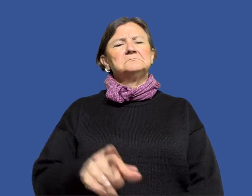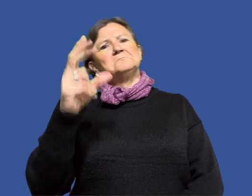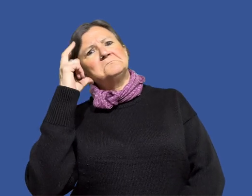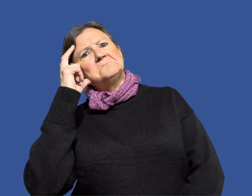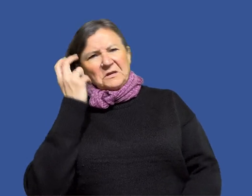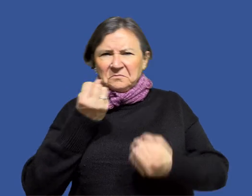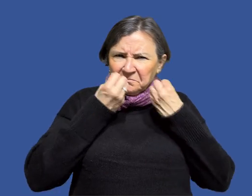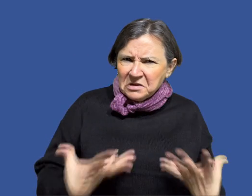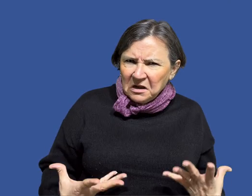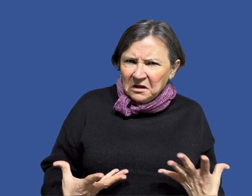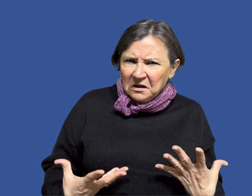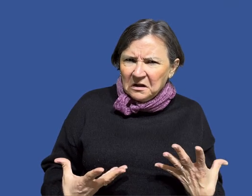Dorms bé?